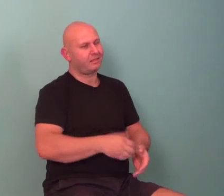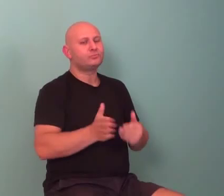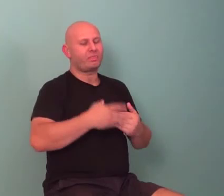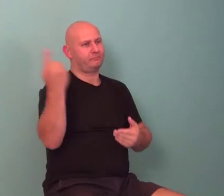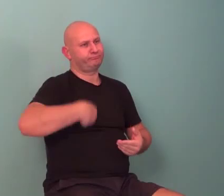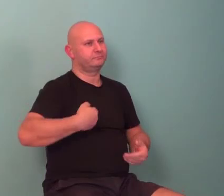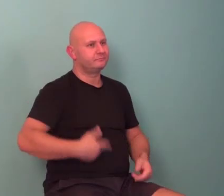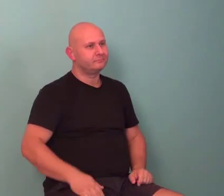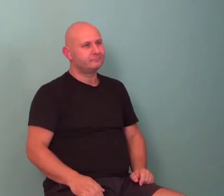Żona mi kazała.